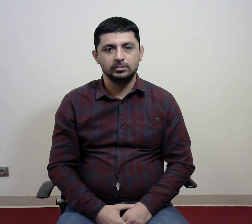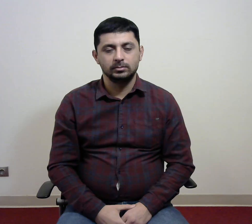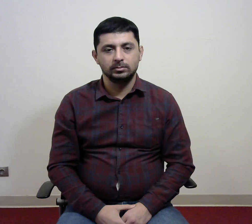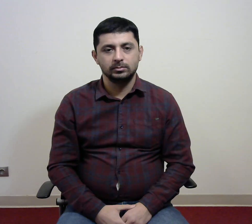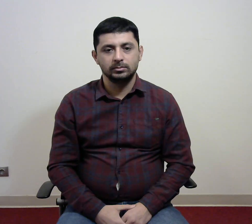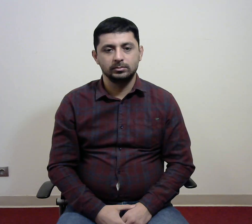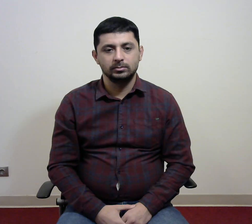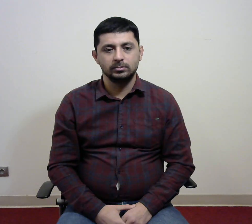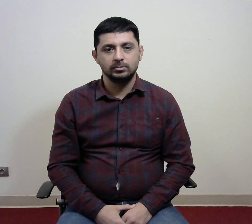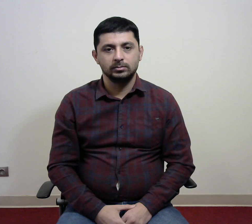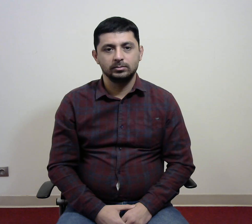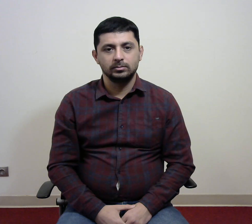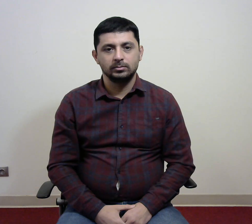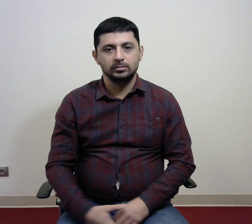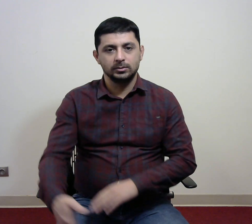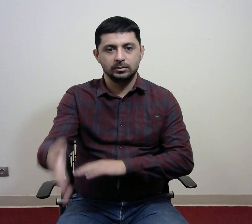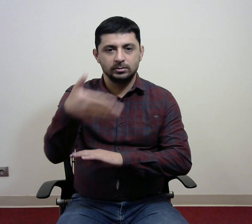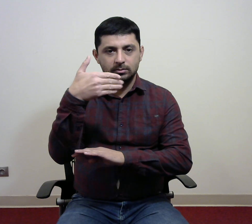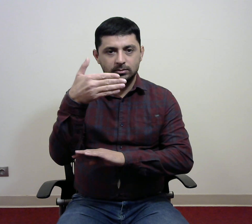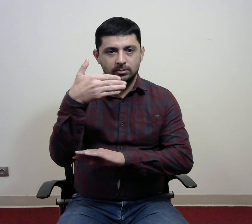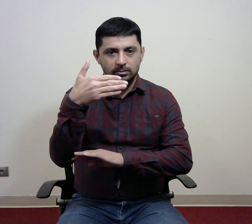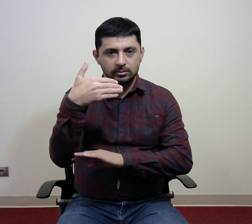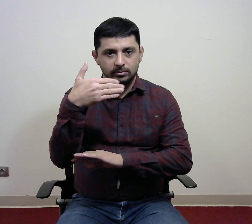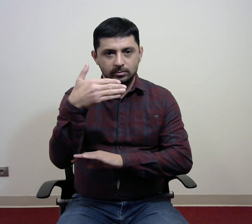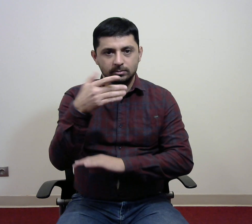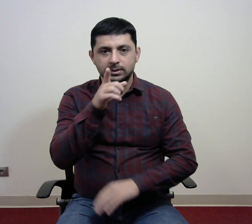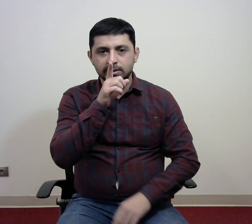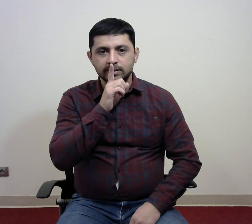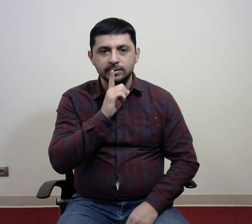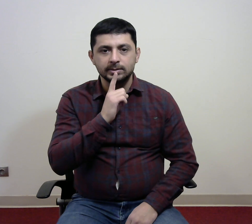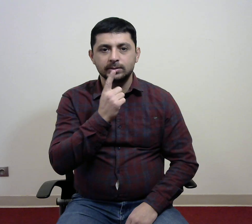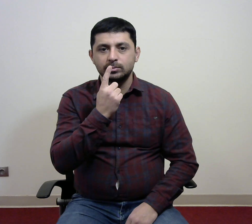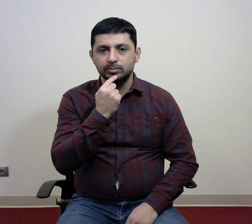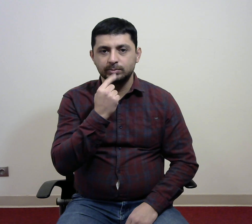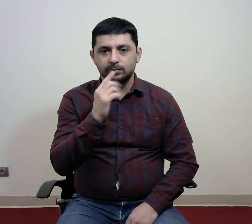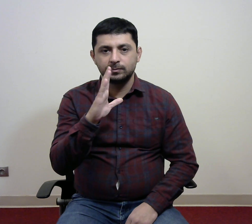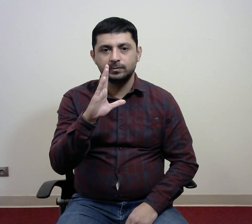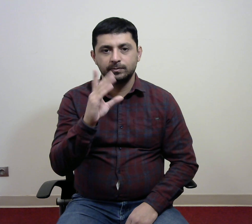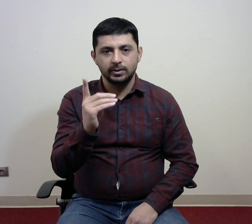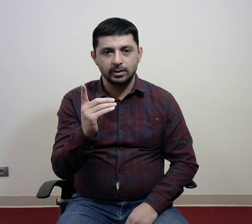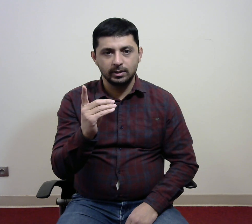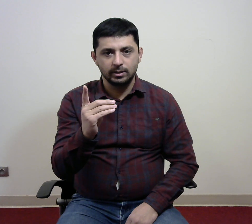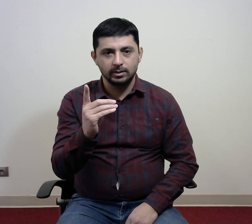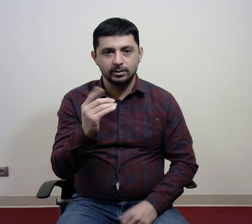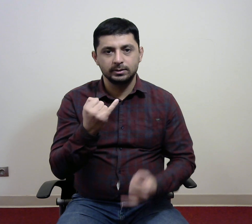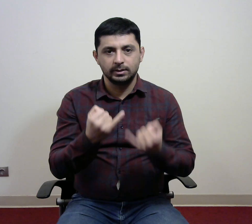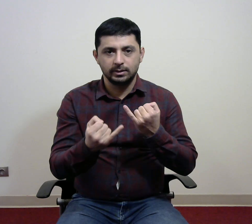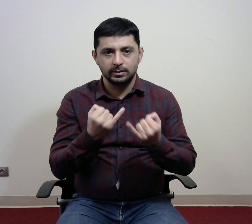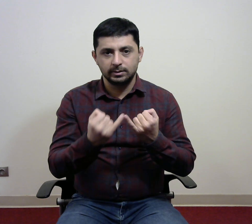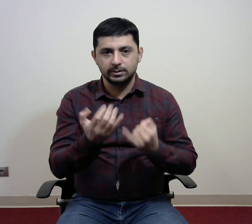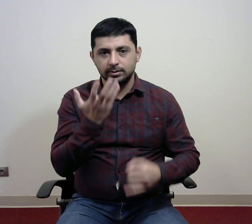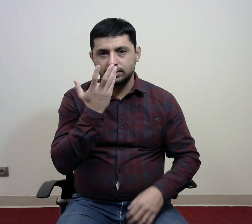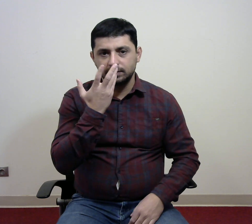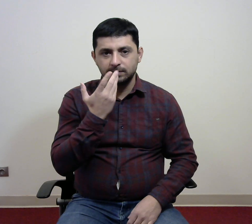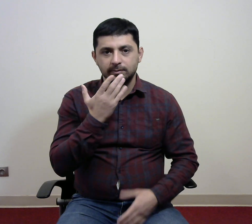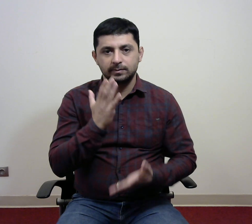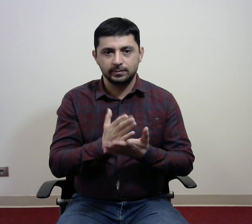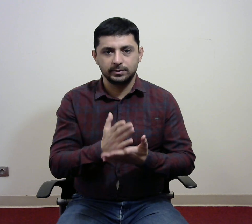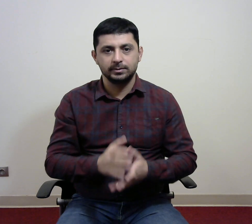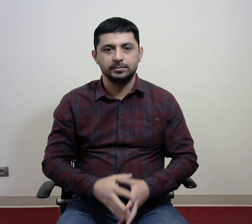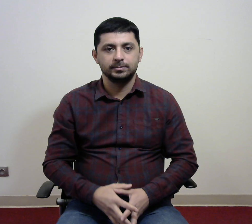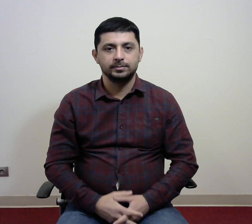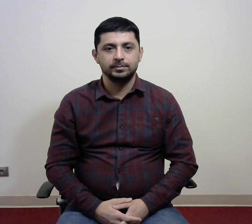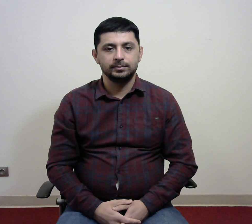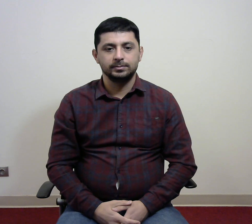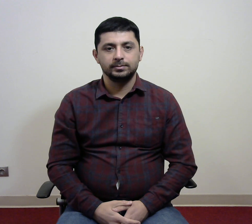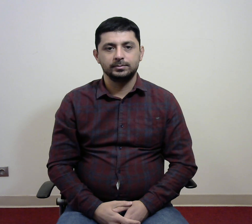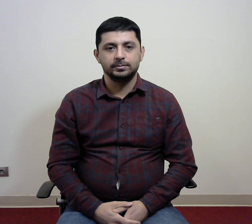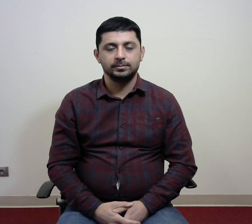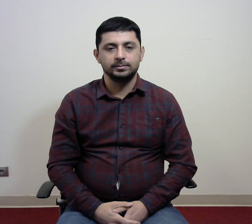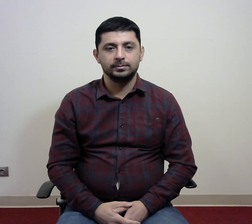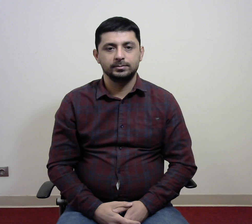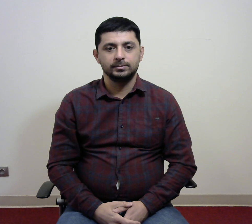Bayrağımızda mavi, qırmızı və yaşıl rənglər var